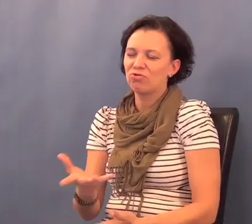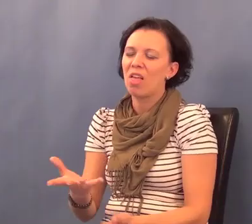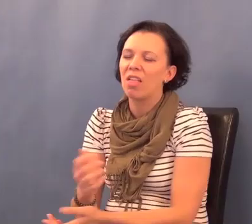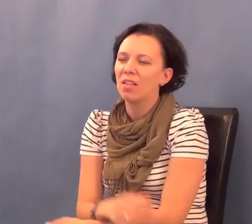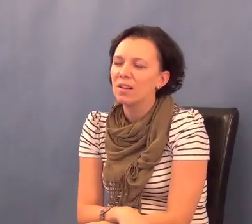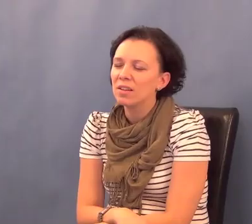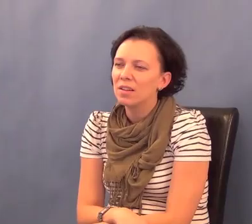Gdzie?